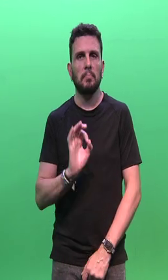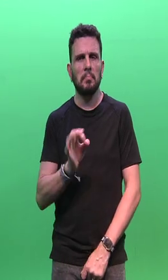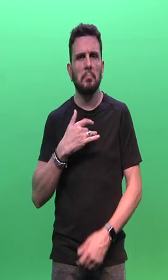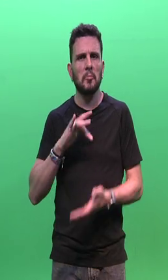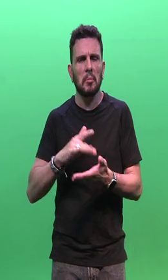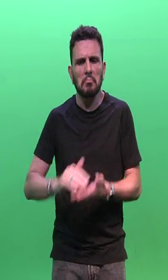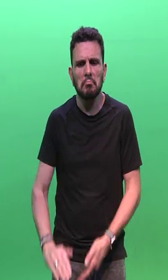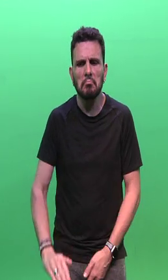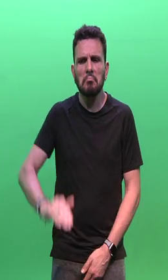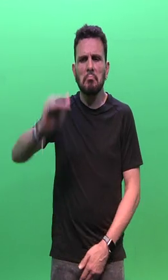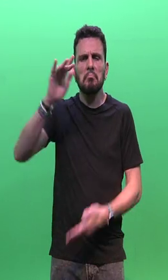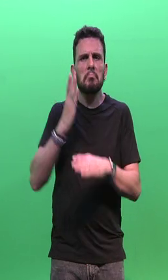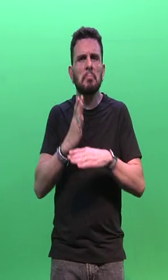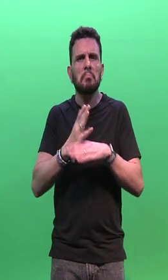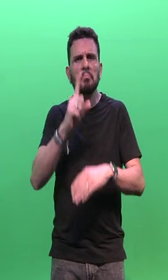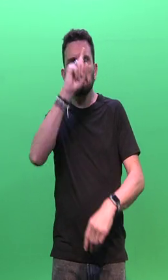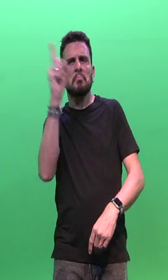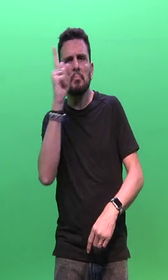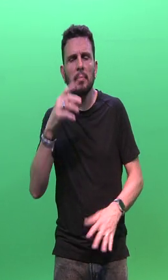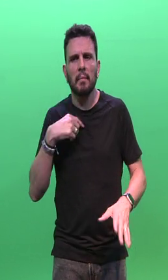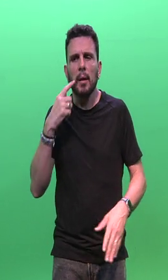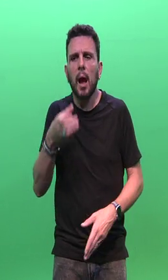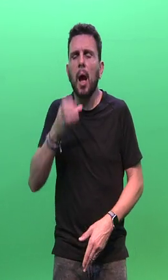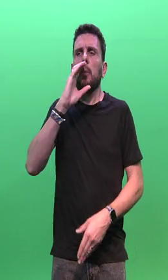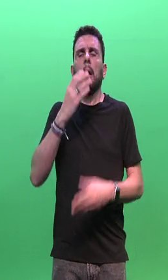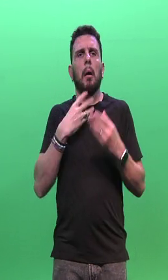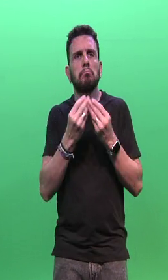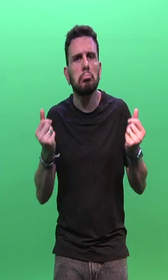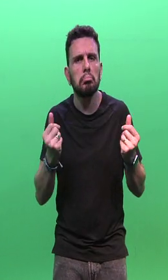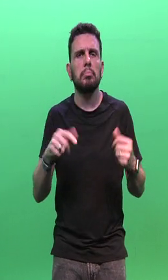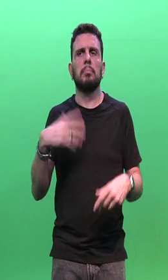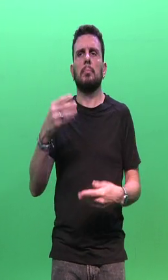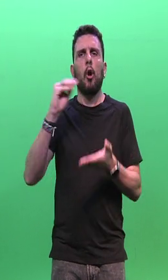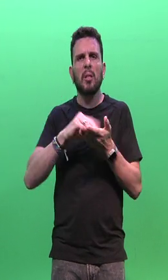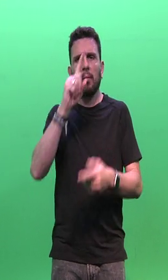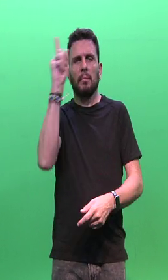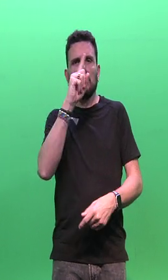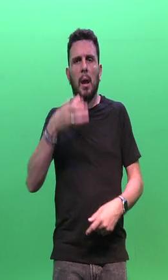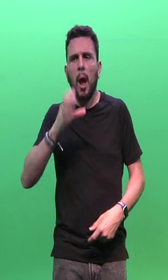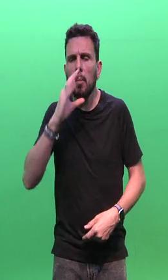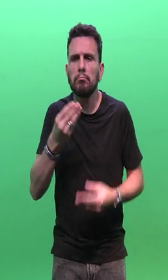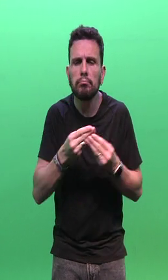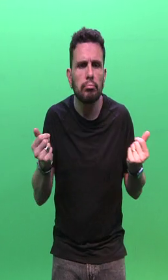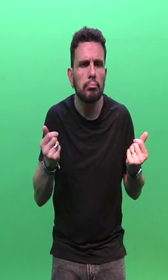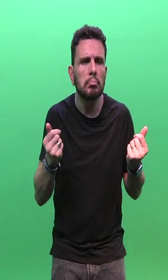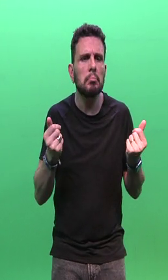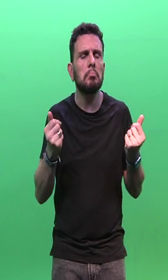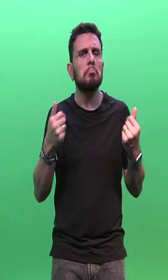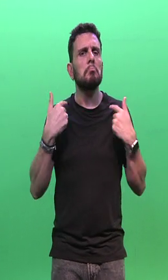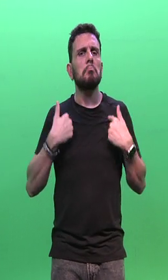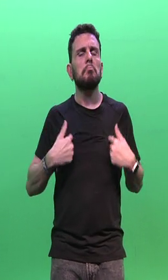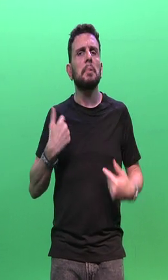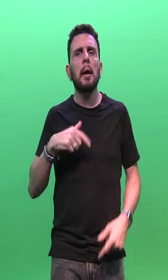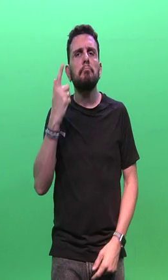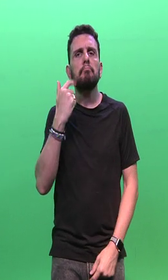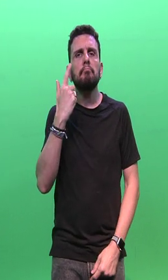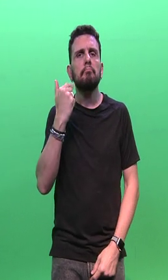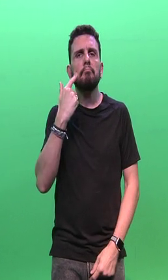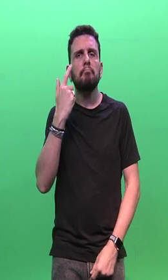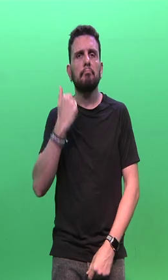Sí, sempre m'he marejat, però bec un got d'aigua i em desapareix el mareig. Si em marejo, bec un got d'aigua i em desapareix, ja hi estic acostumat.